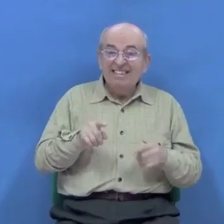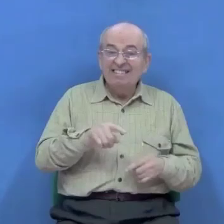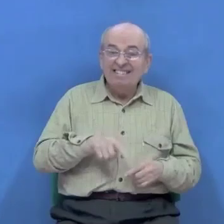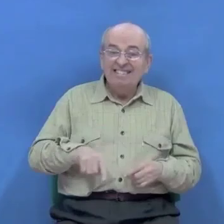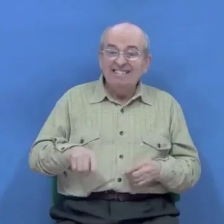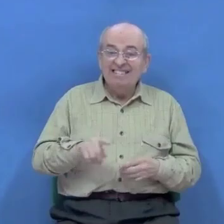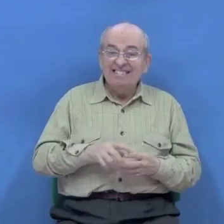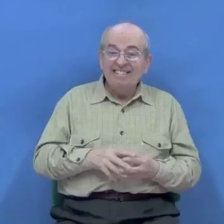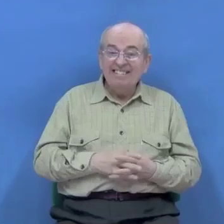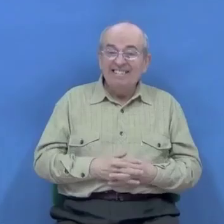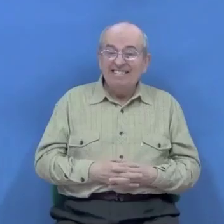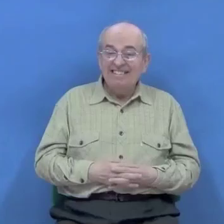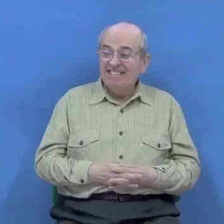Okrągły znak UWAGA.